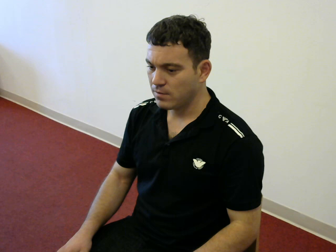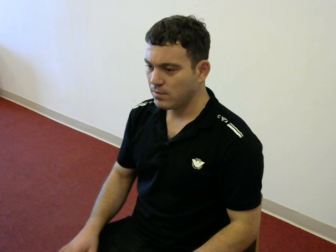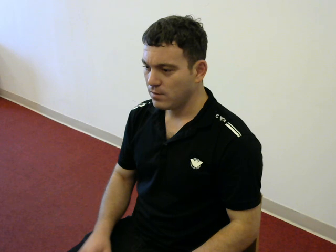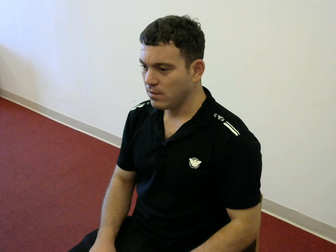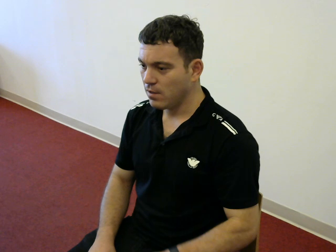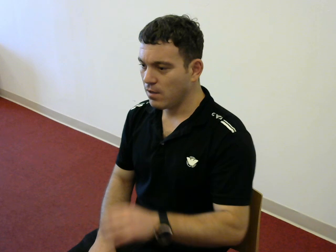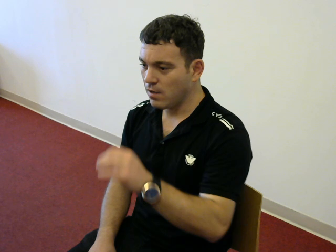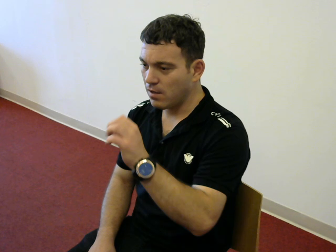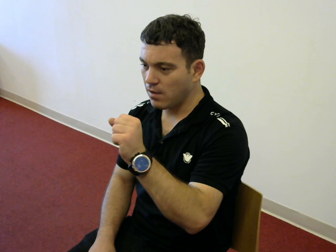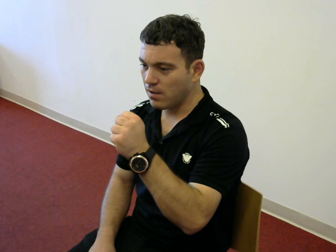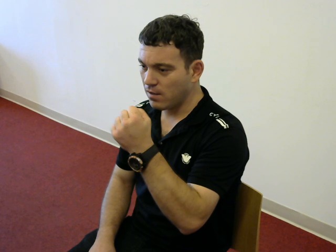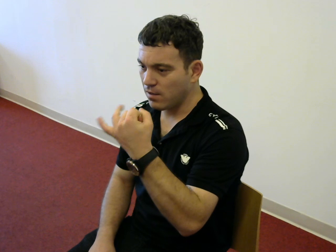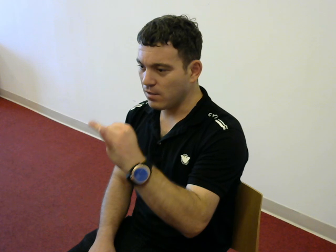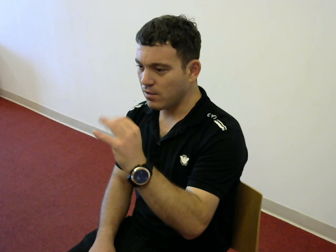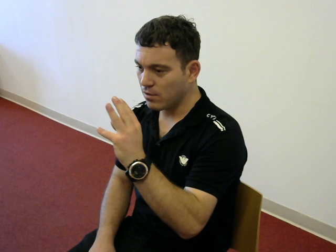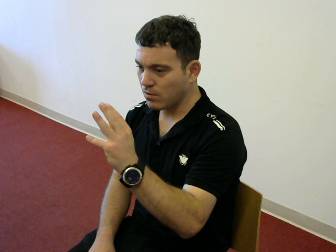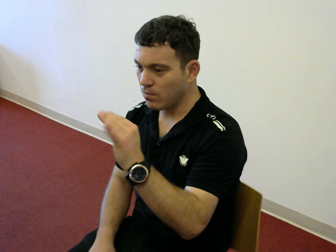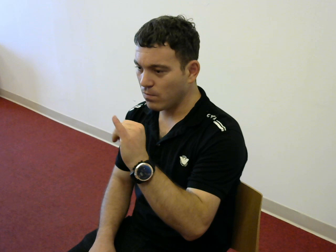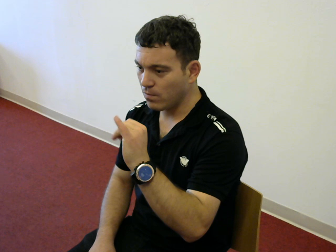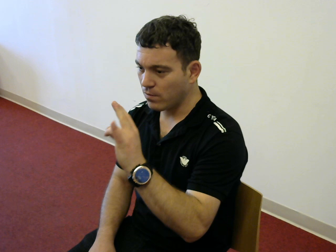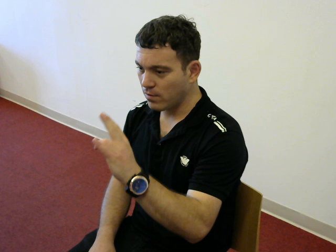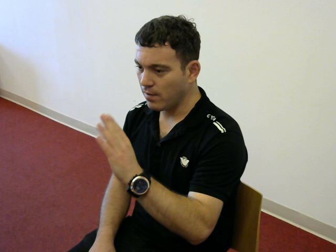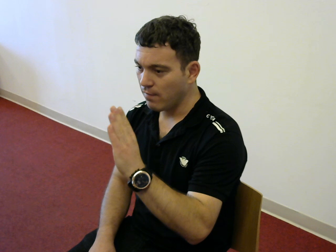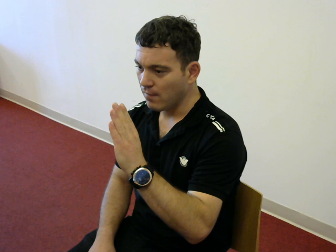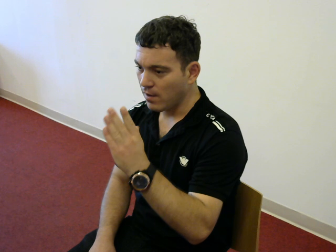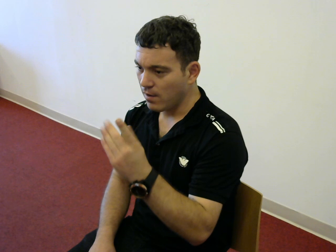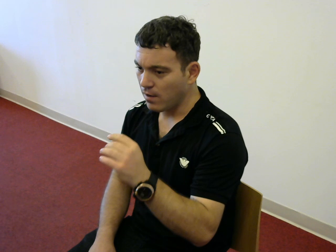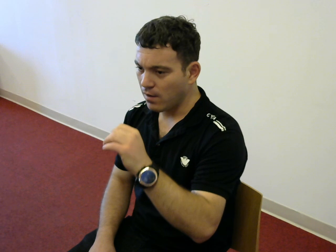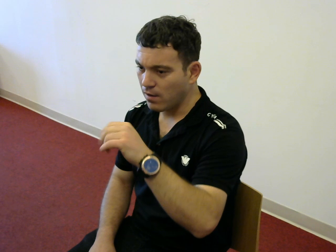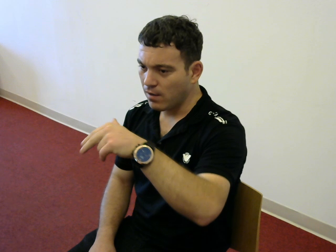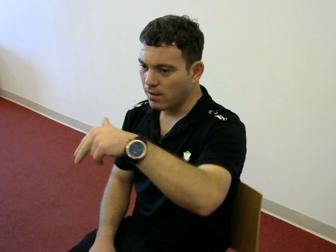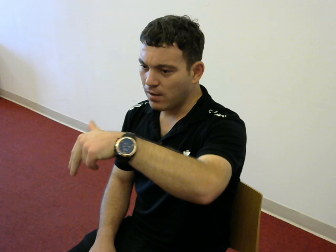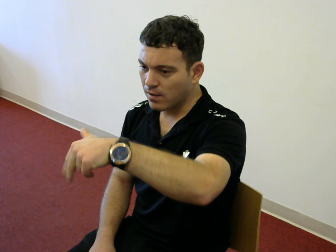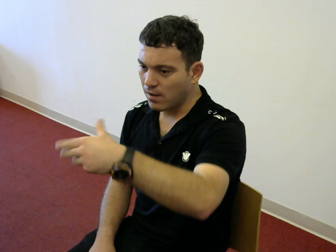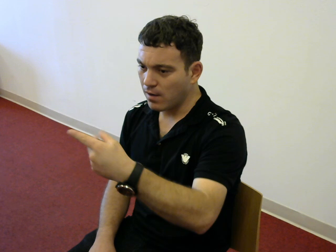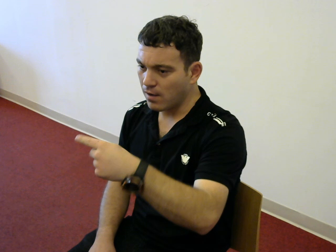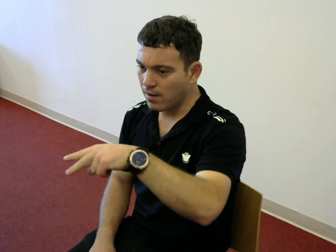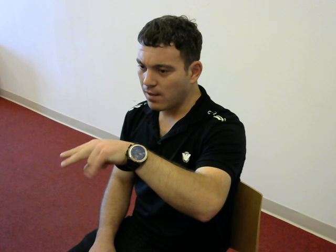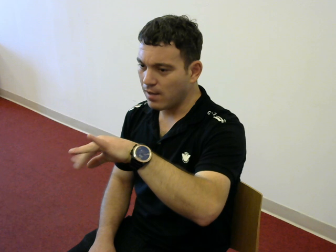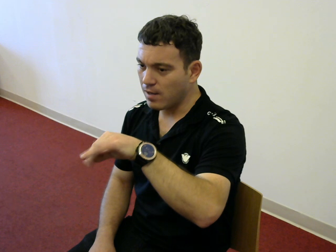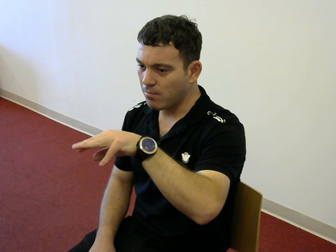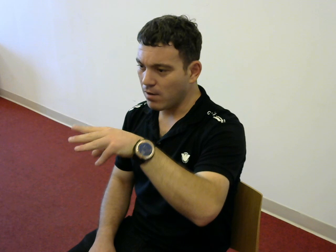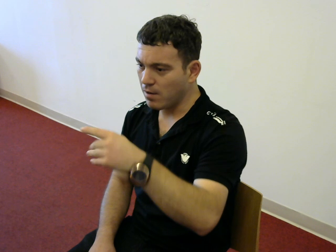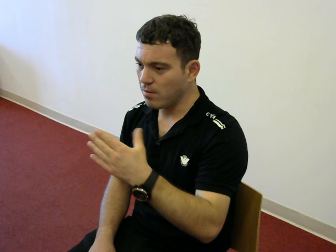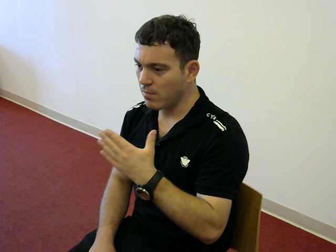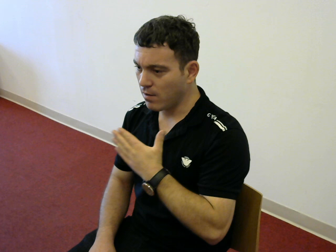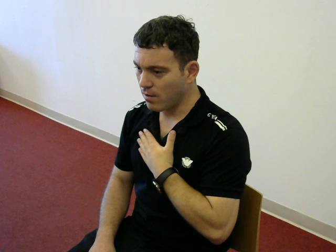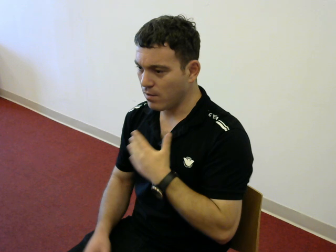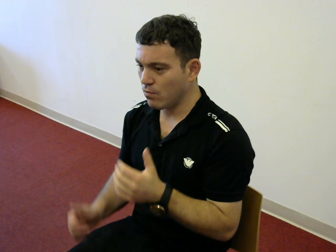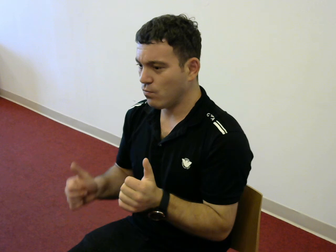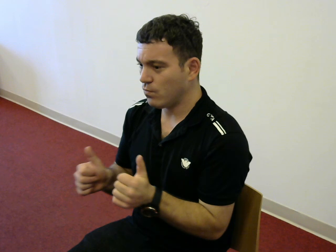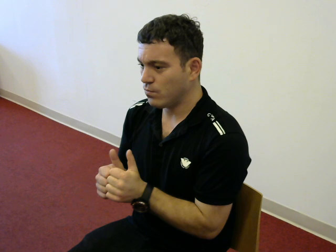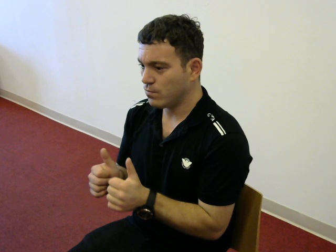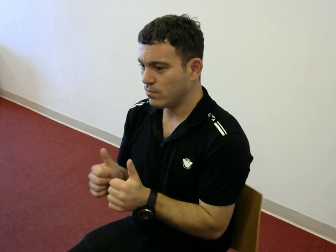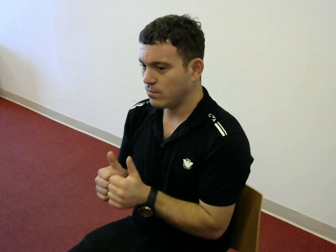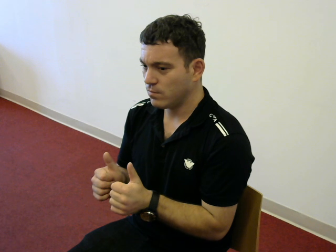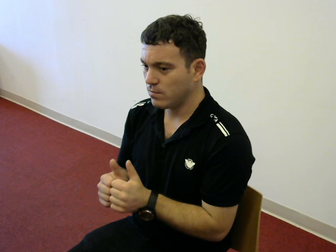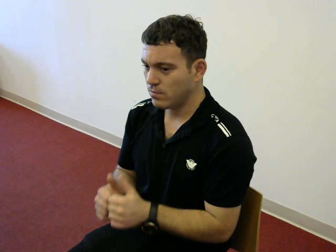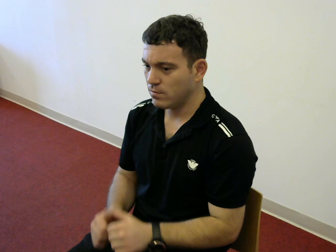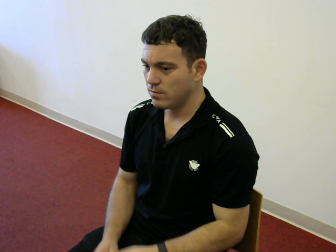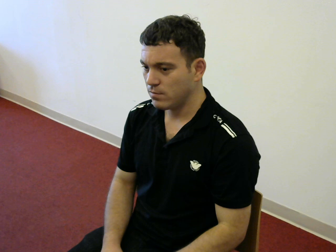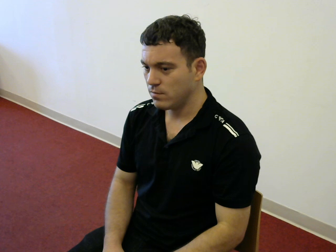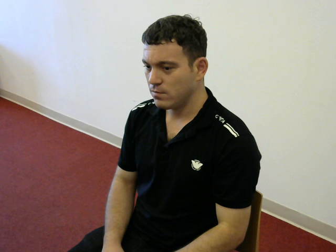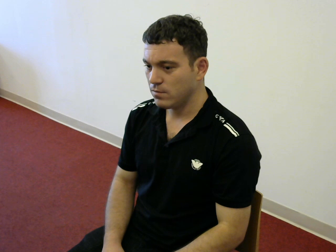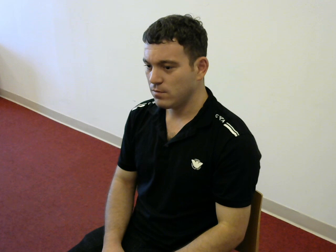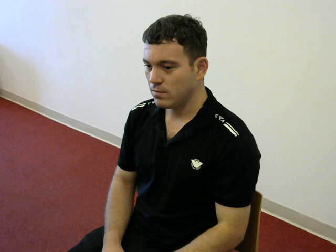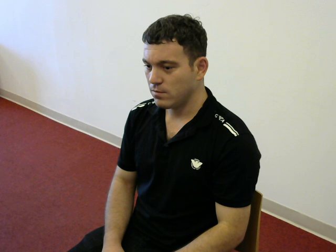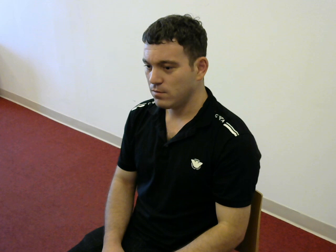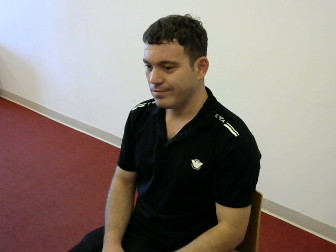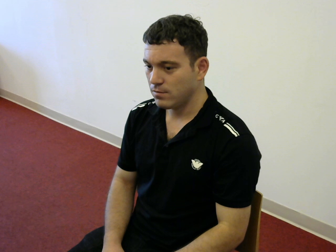Aygül və Həlimə mənim qonşularımdır